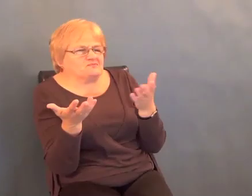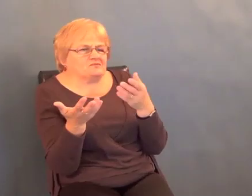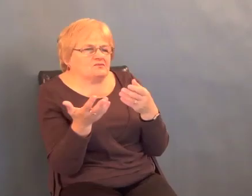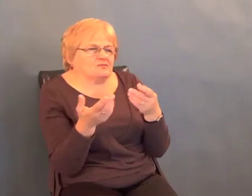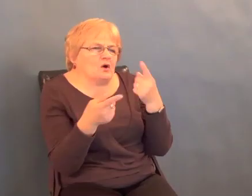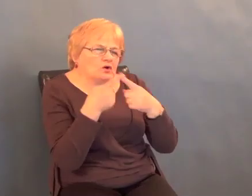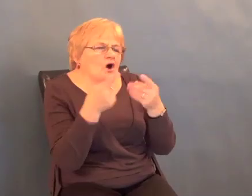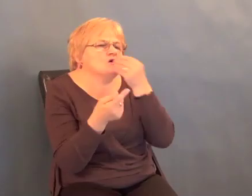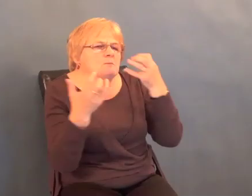Coś wybrać w spożywczym.